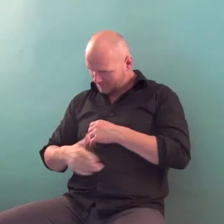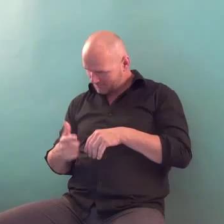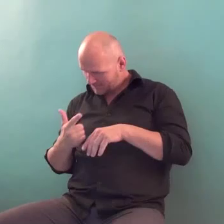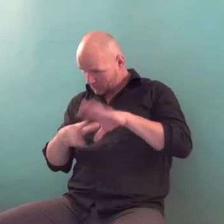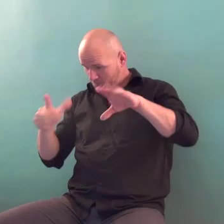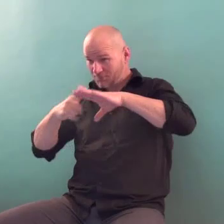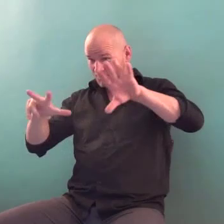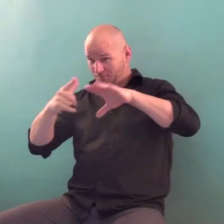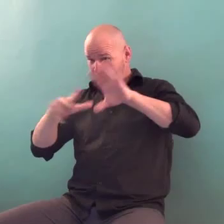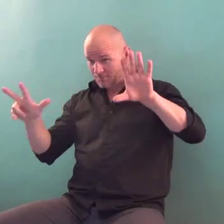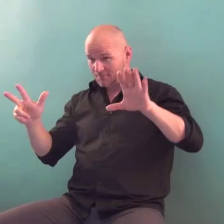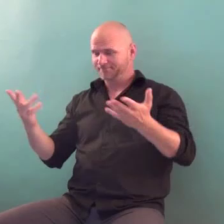Dwudziestego ósmego?